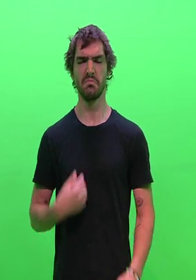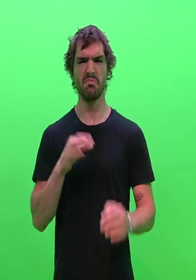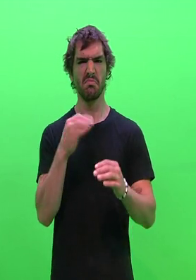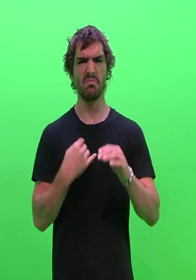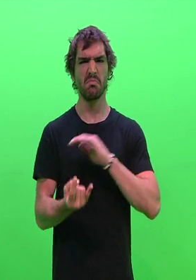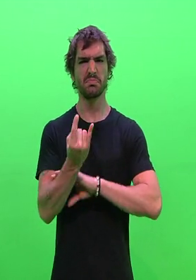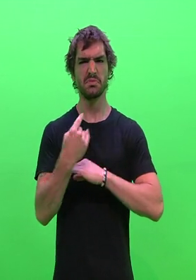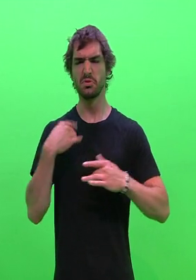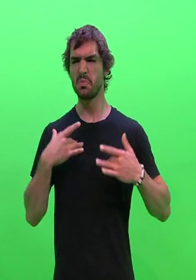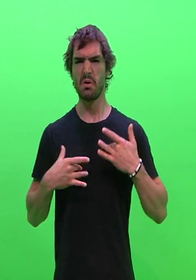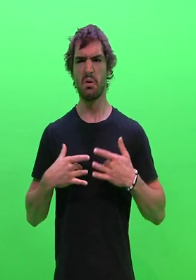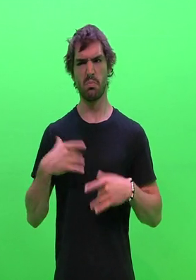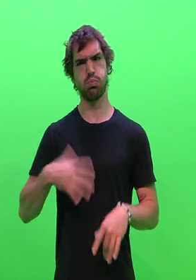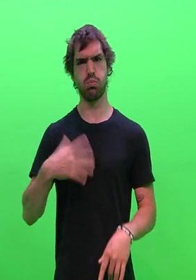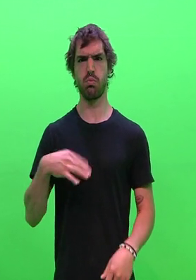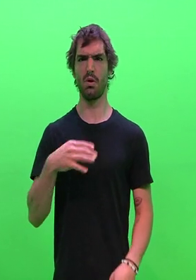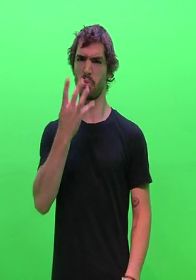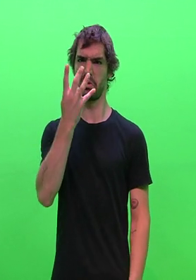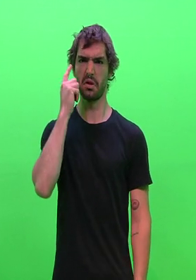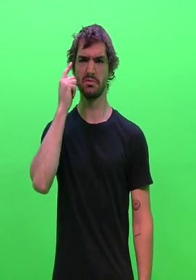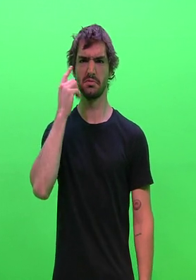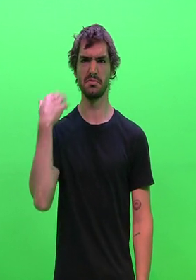Ja fa quatre dies que tinc símptomes.